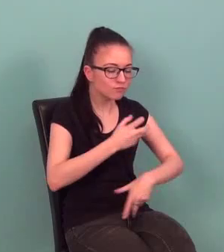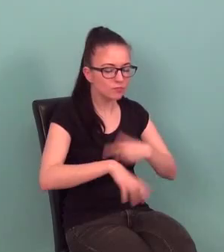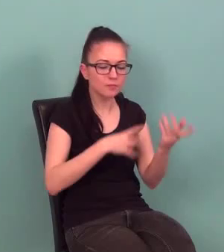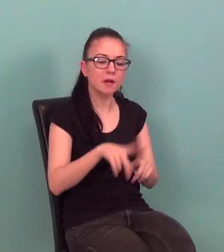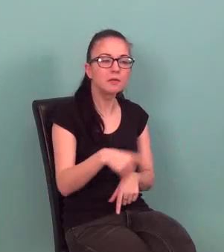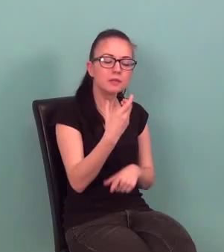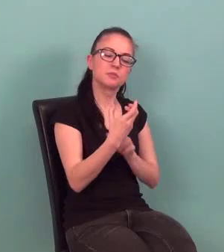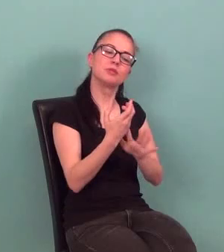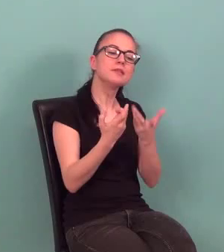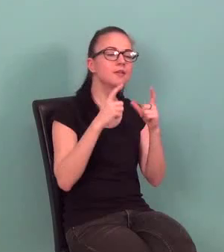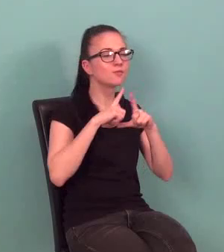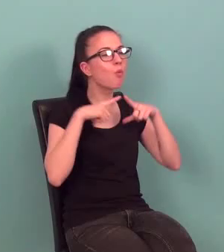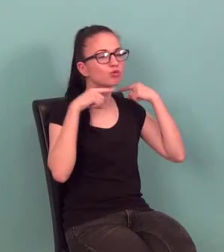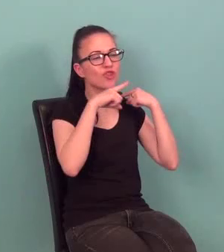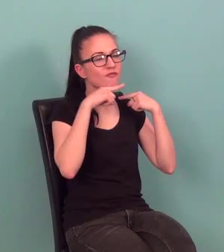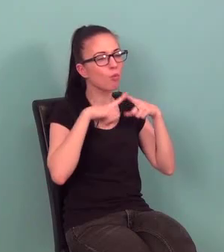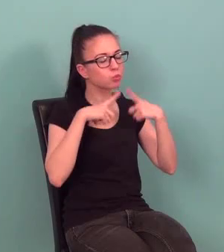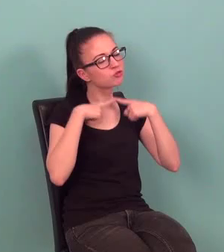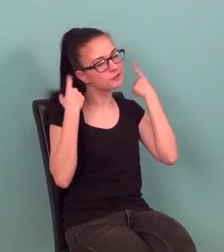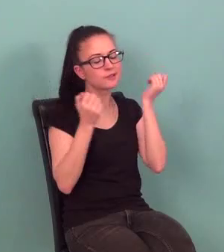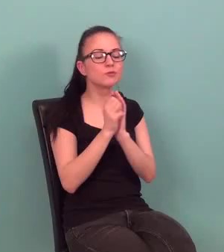Bierze do ręki jedną gruszkę i wyciera ją czerwoną chustką zdjętą z szyi.